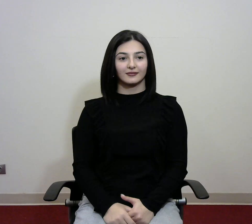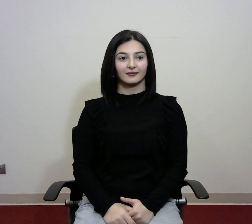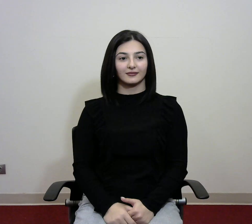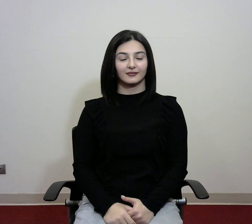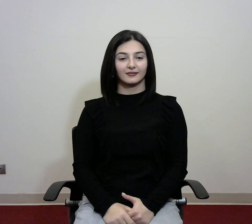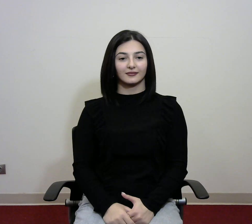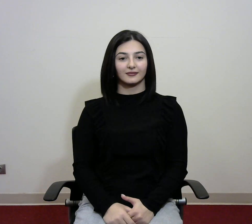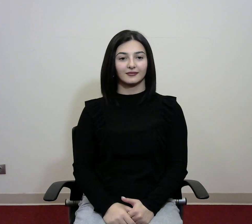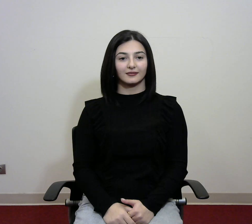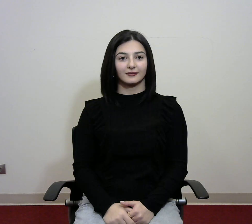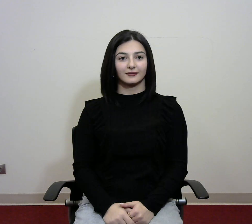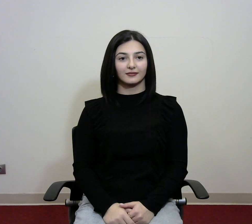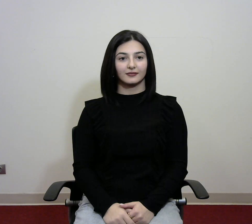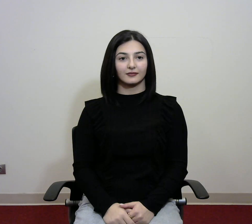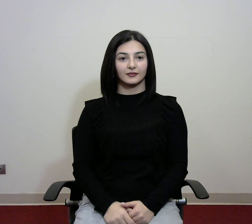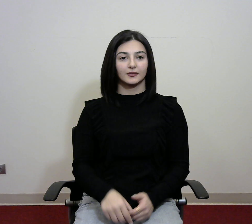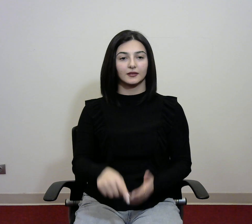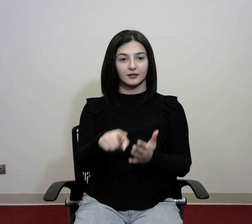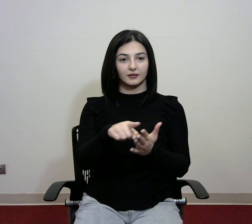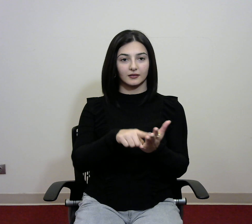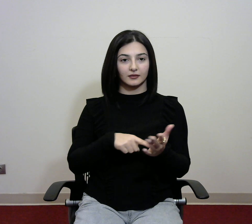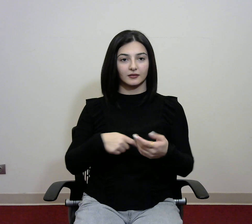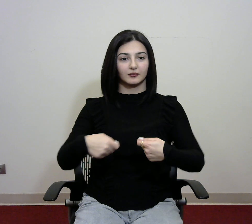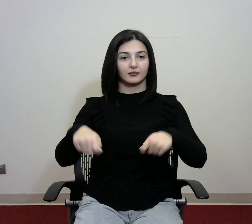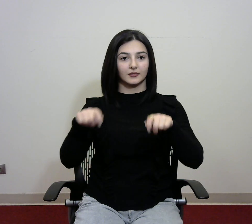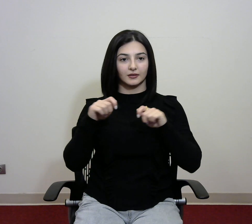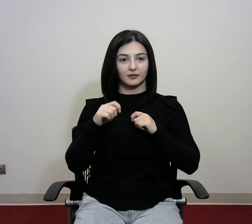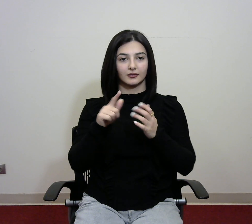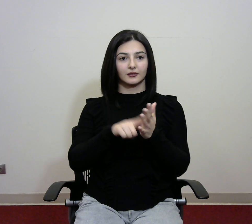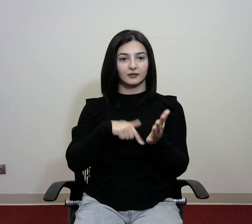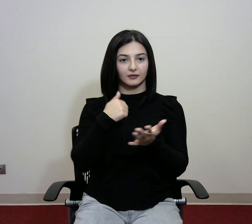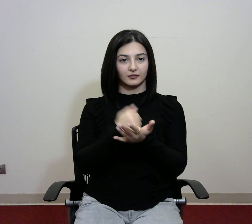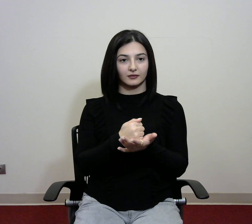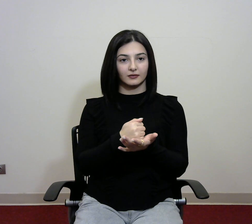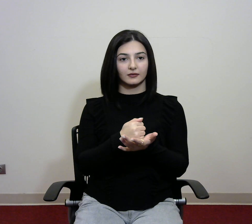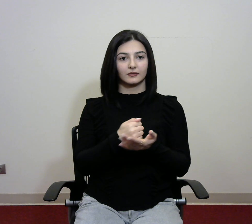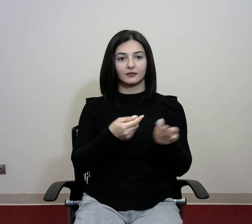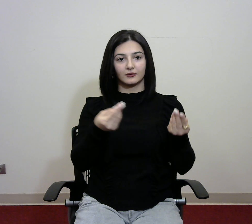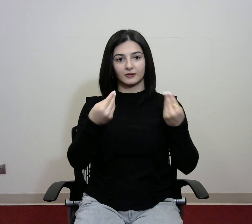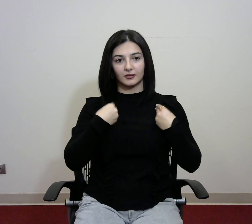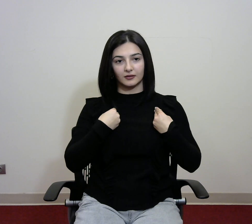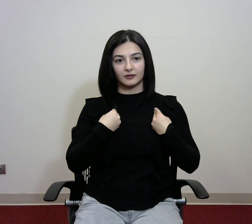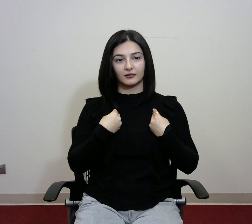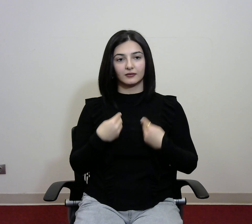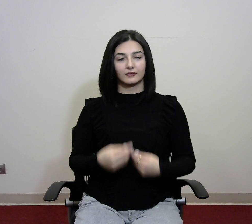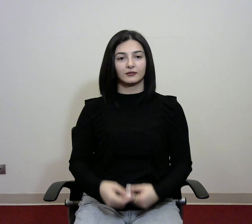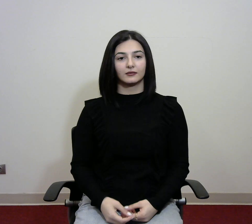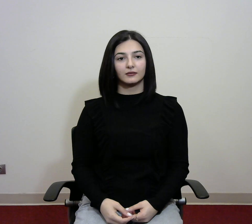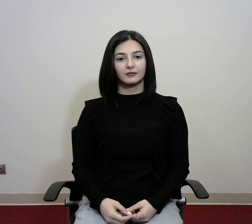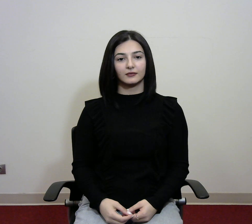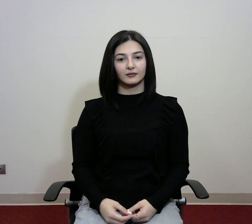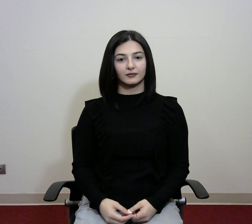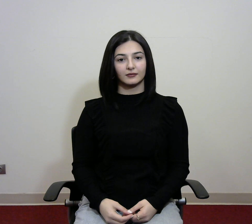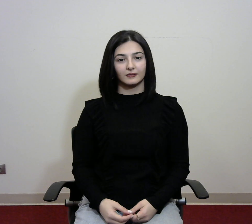Etibarnamə notariusda verilir